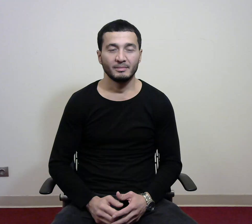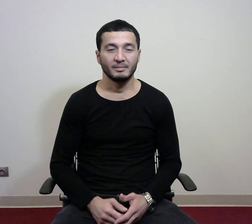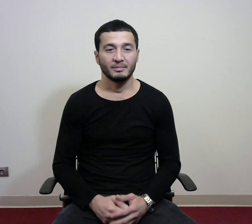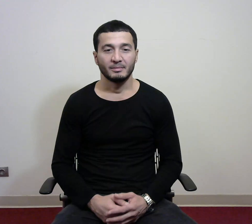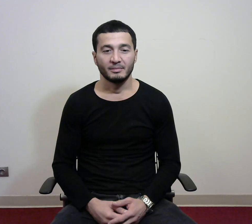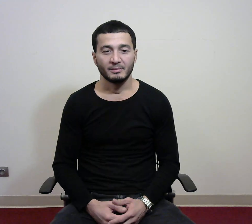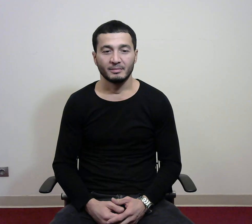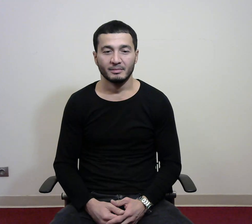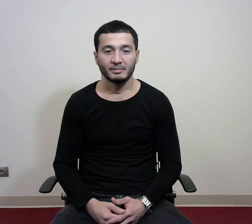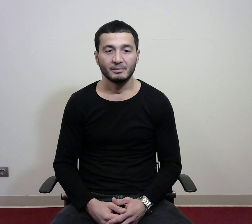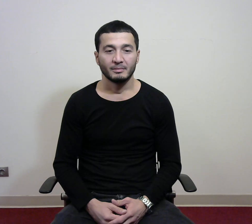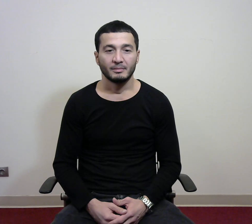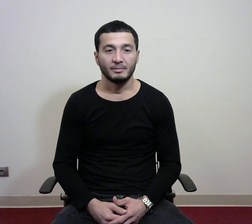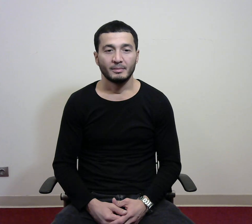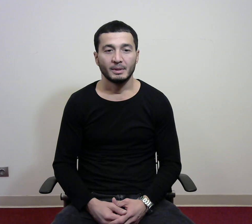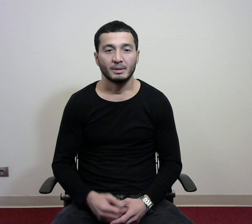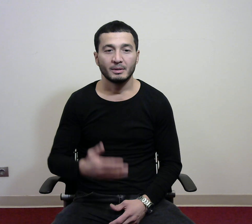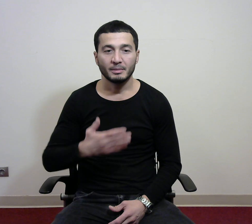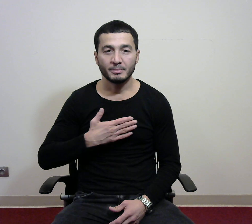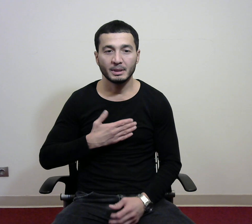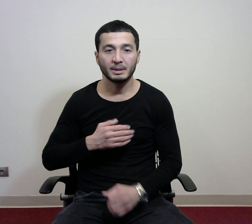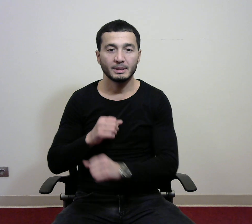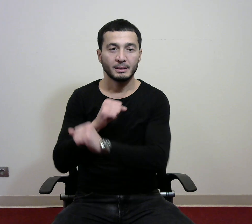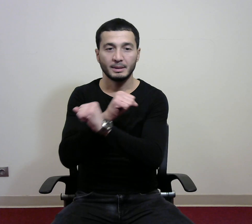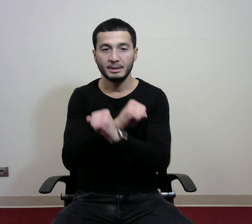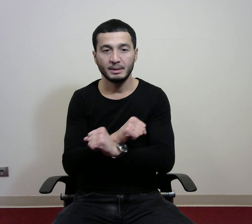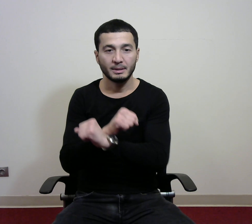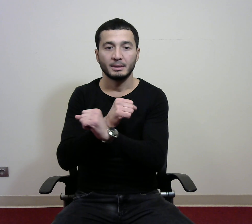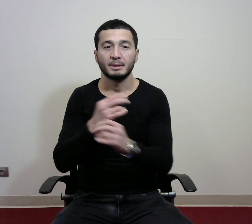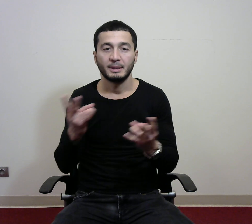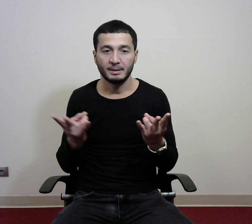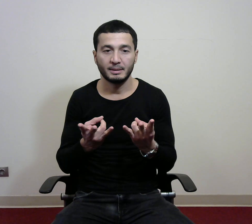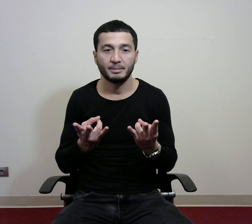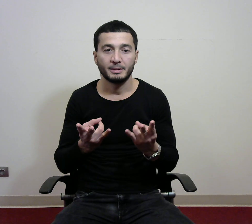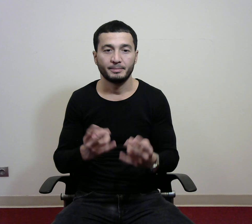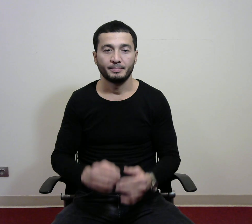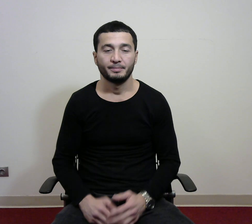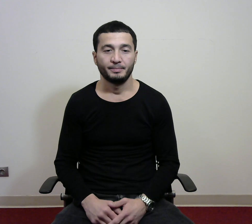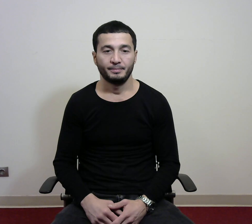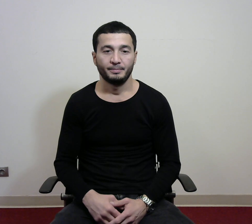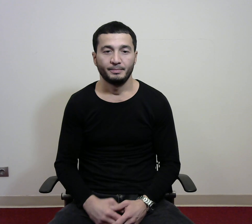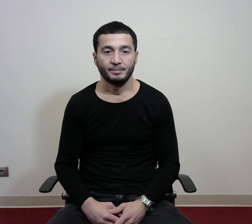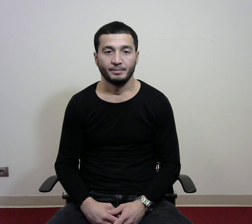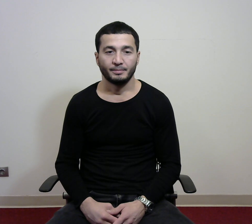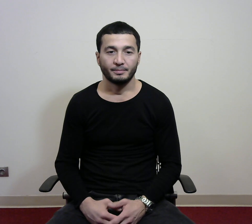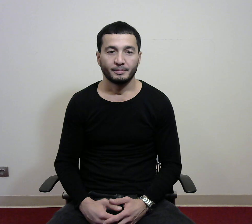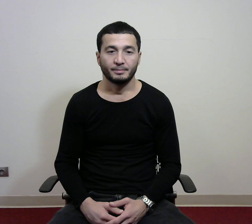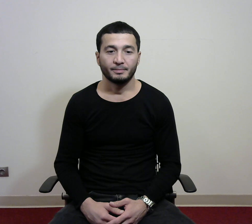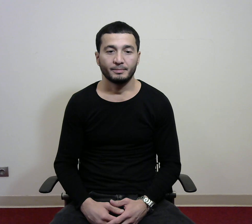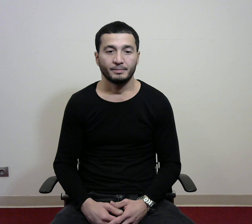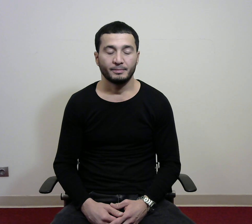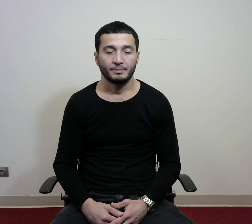Mənə istirahət etmək lazımdır